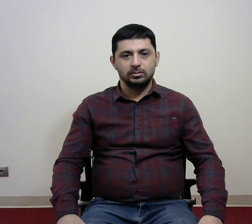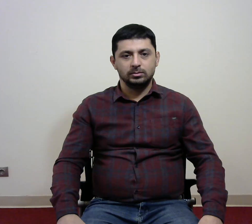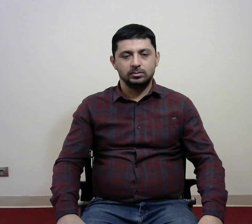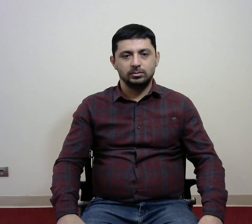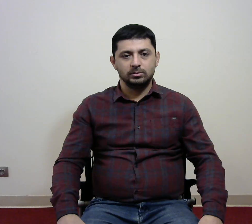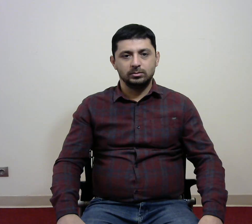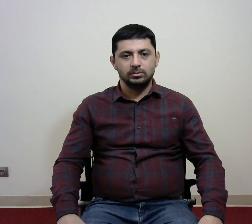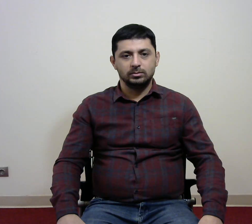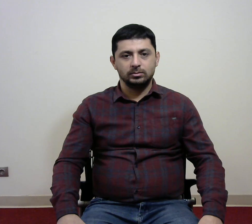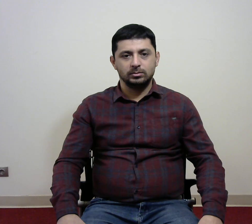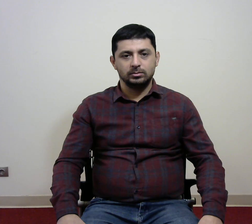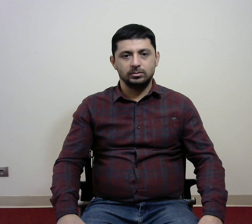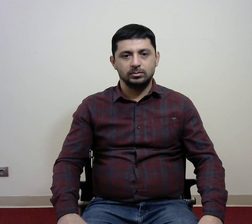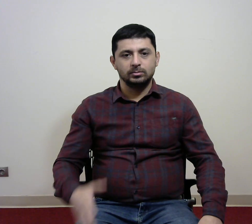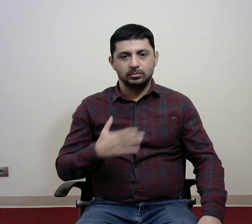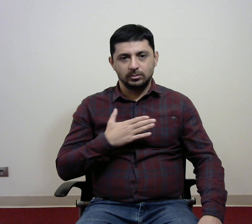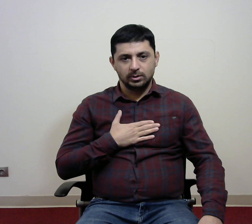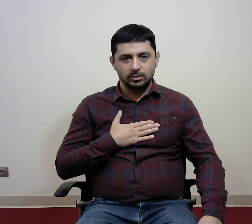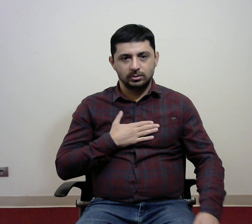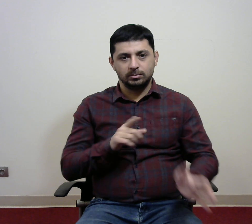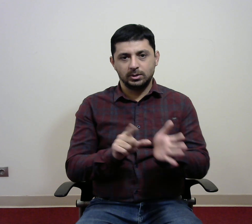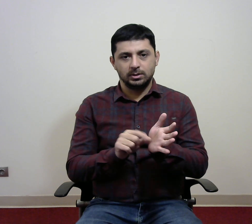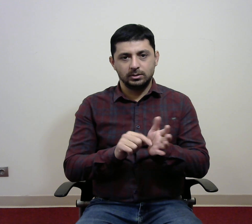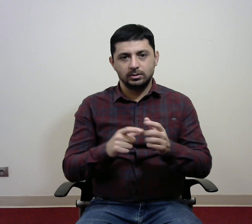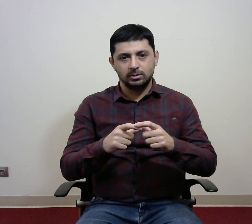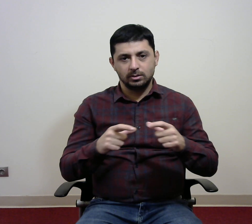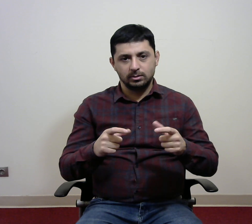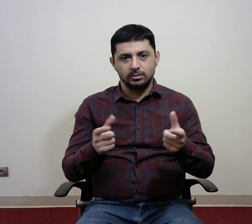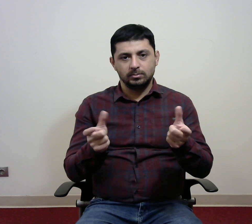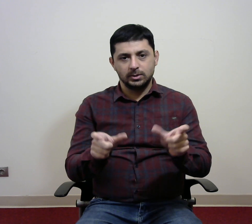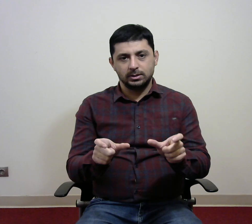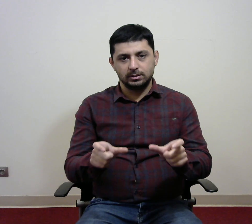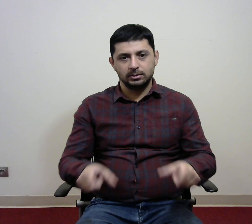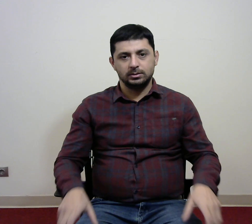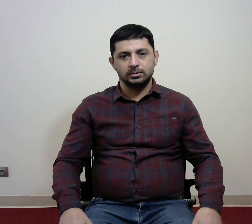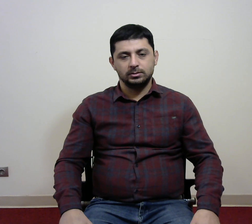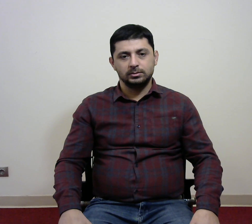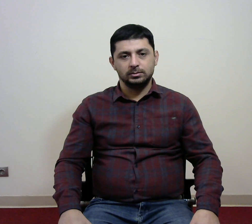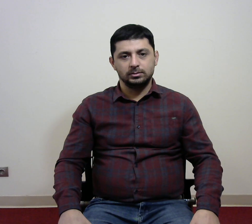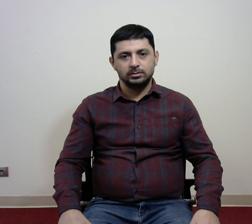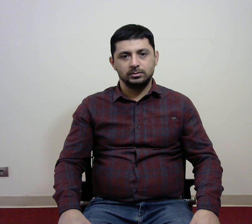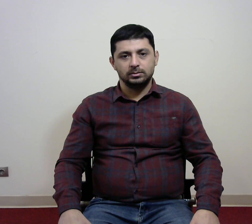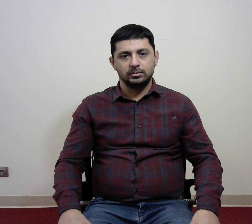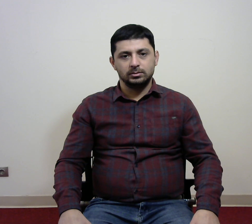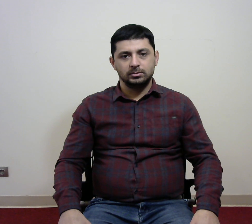Mənim pensiya kartım bloklanıb